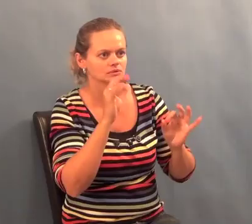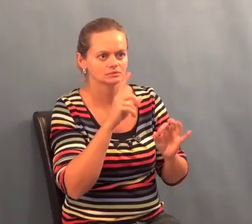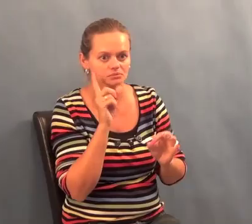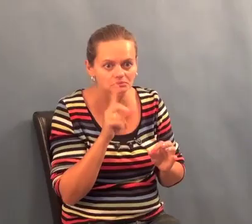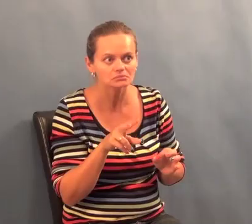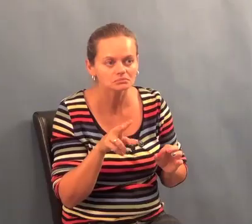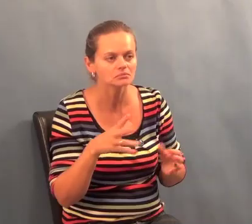Chłopak słuchał zdziwiony